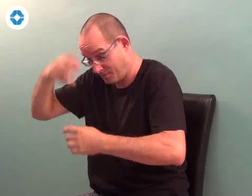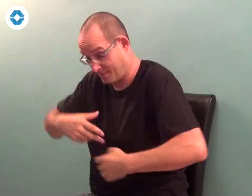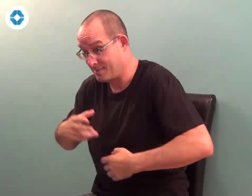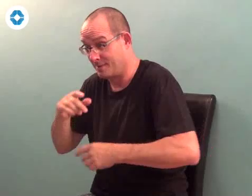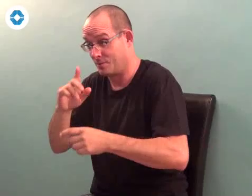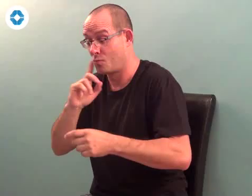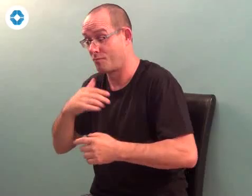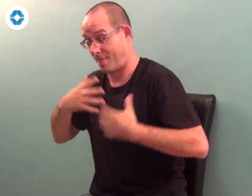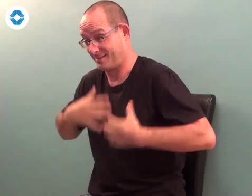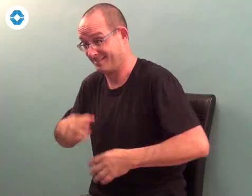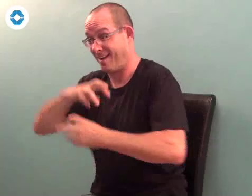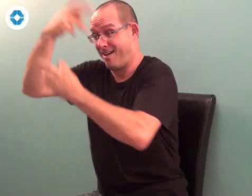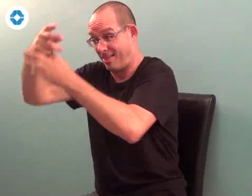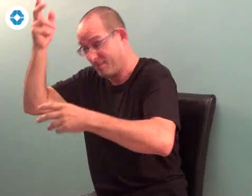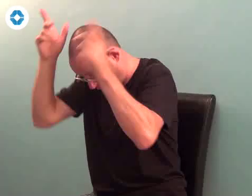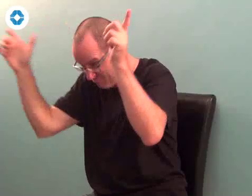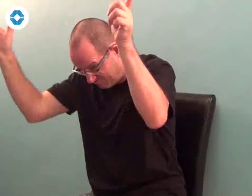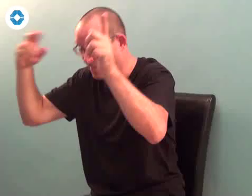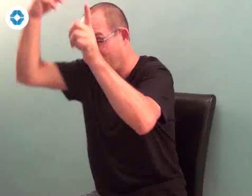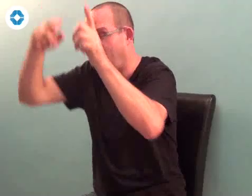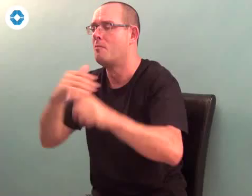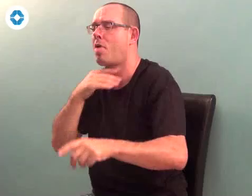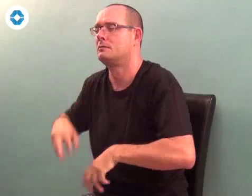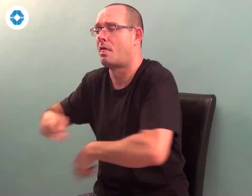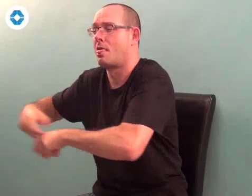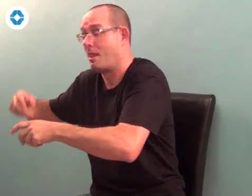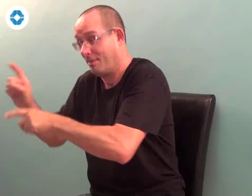Chłopiec siedział między rogami biegnącego jelenia, a pies biegł równo z nim.